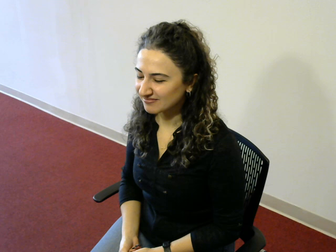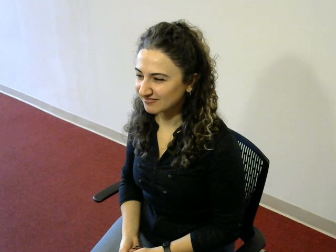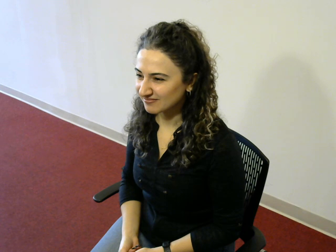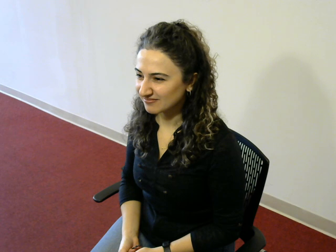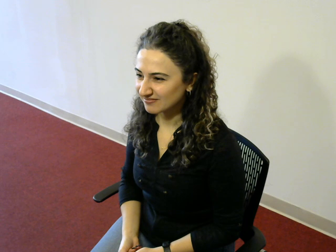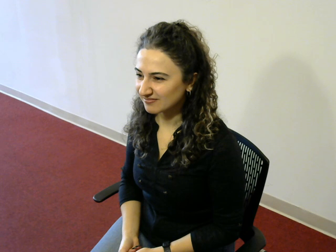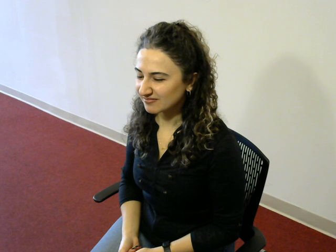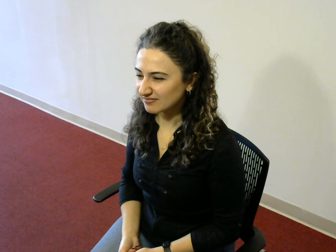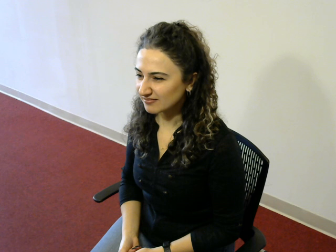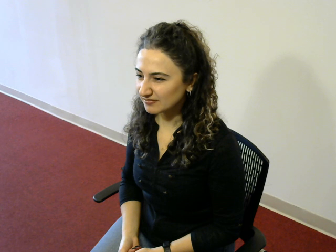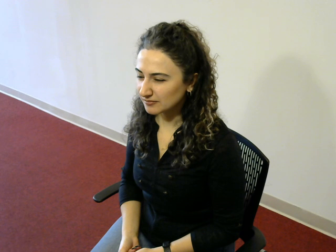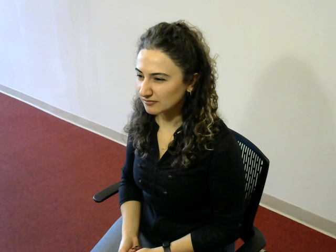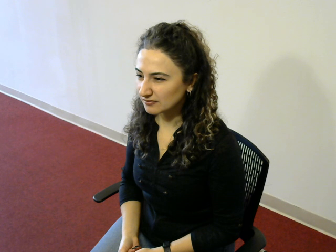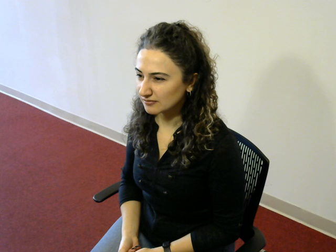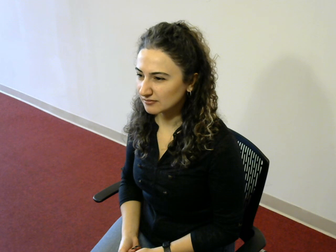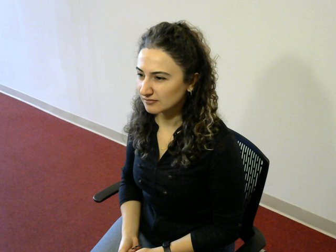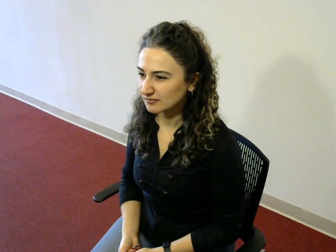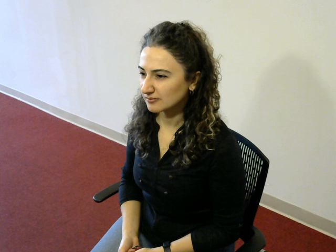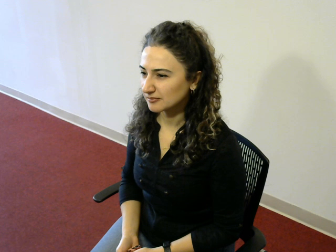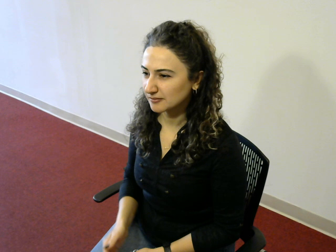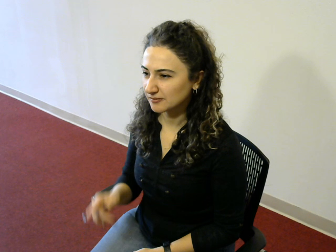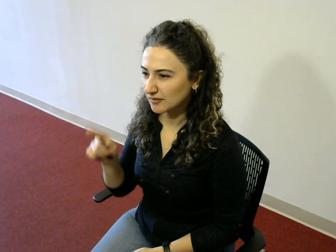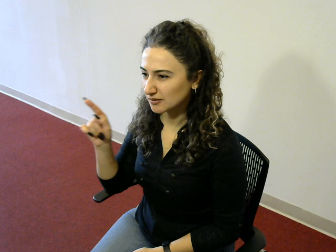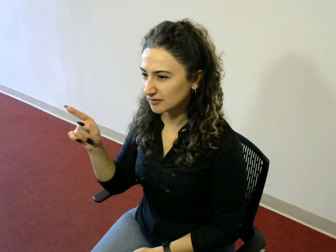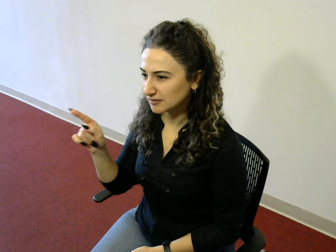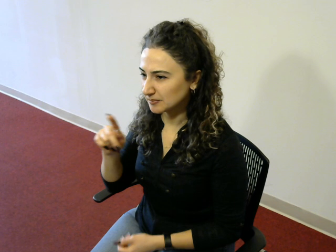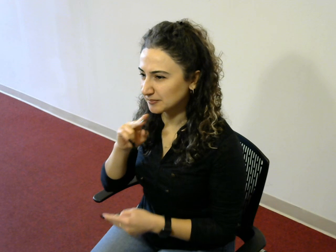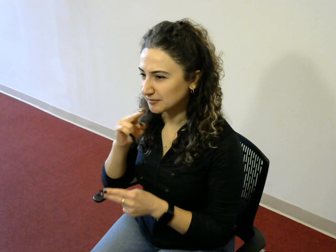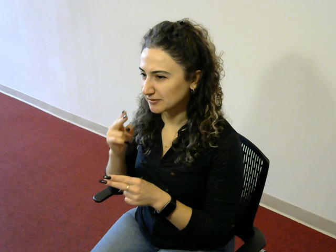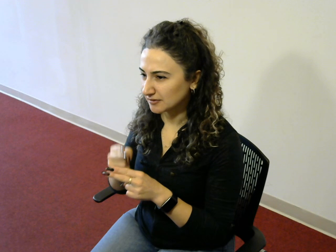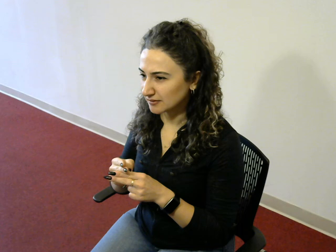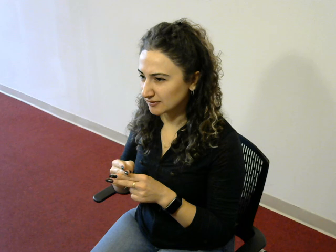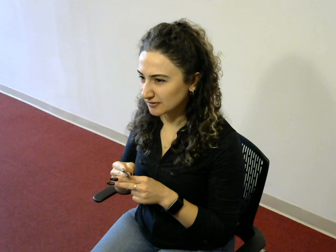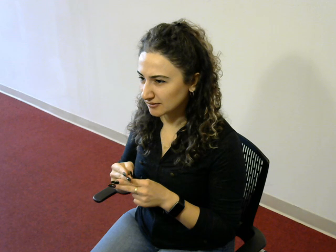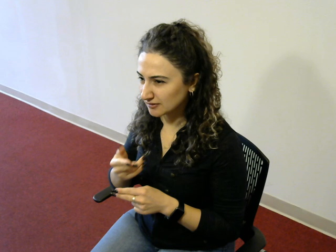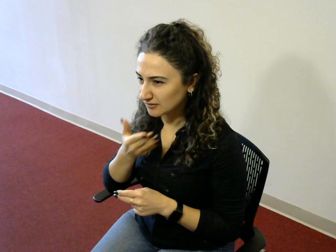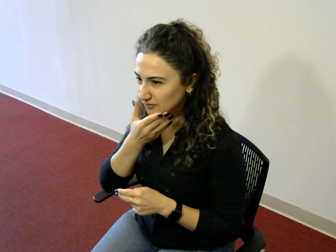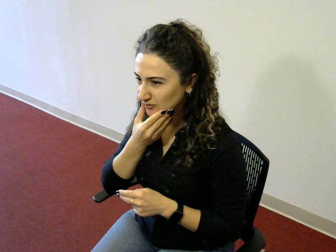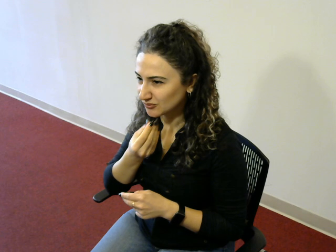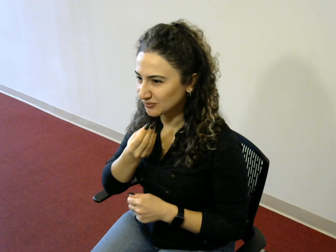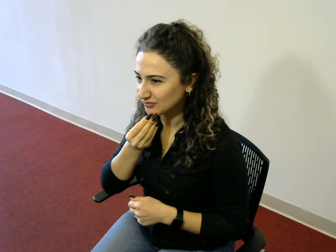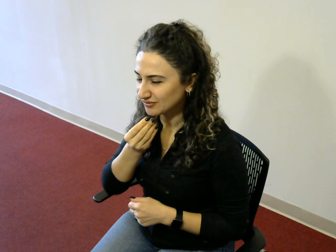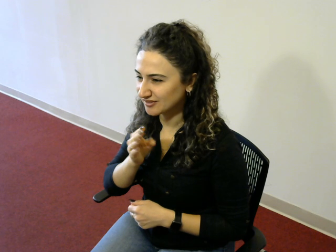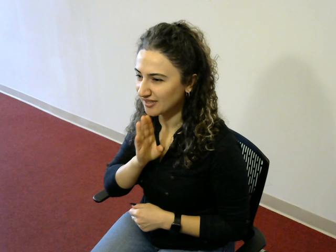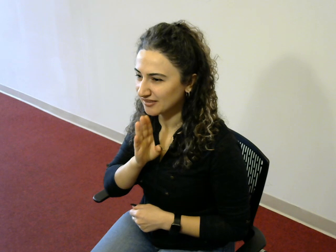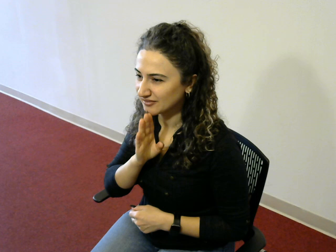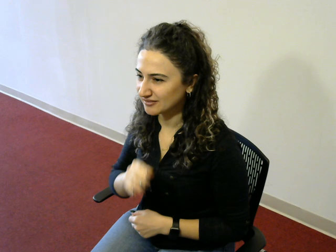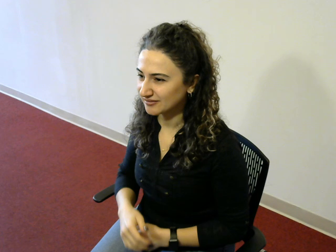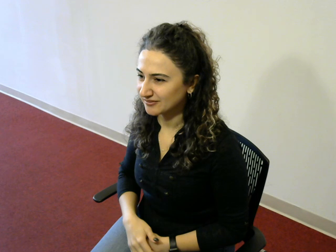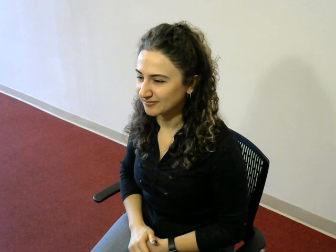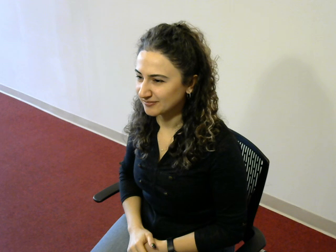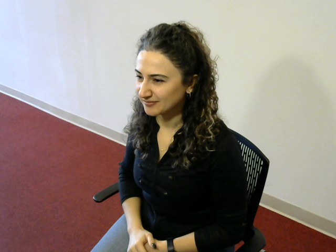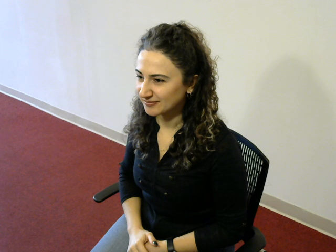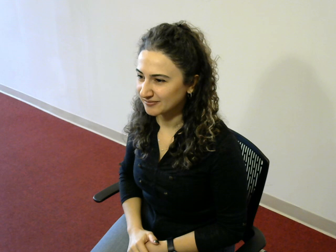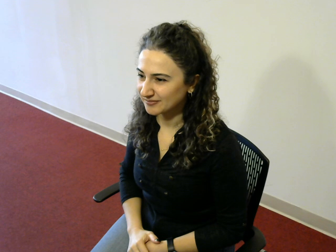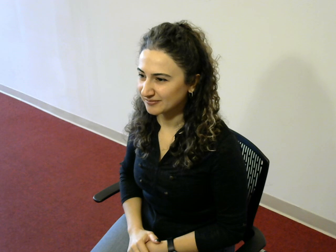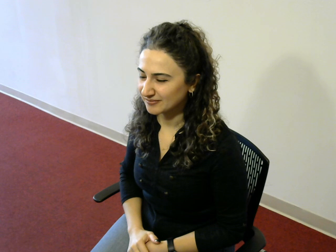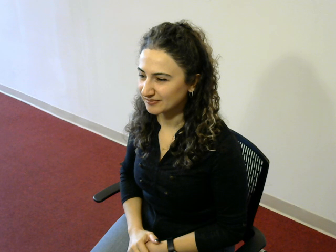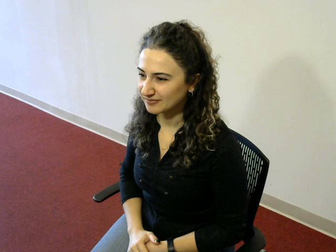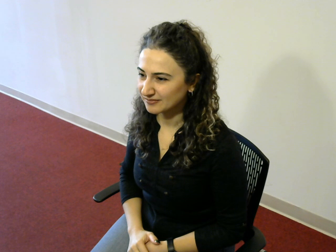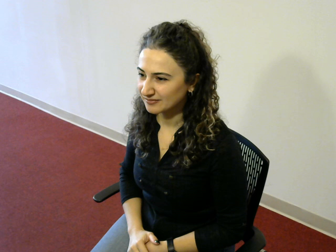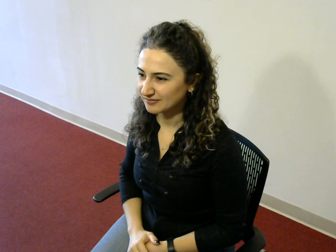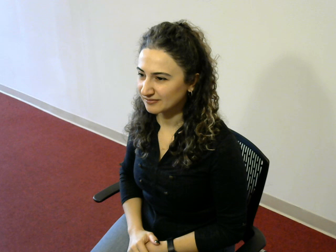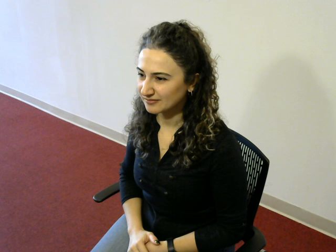Onun bacısı gözəl qızdır